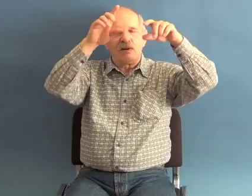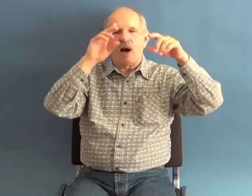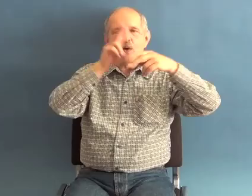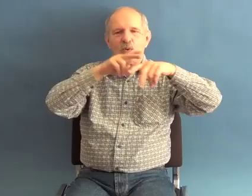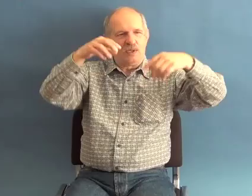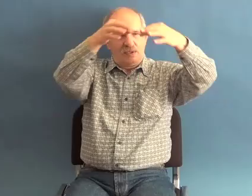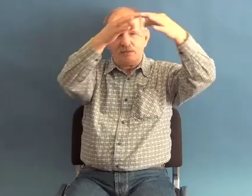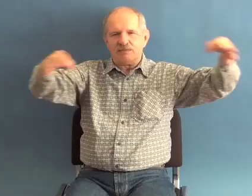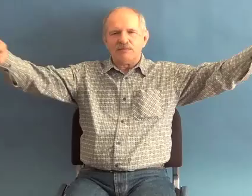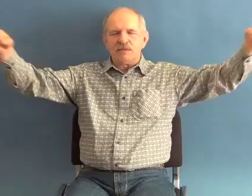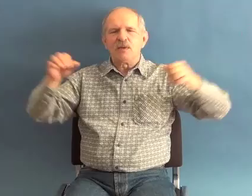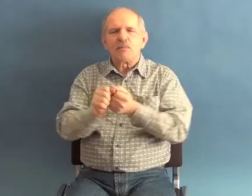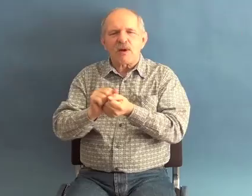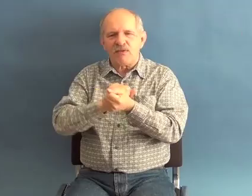Na sznurze wisi pranie.